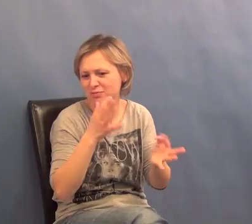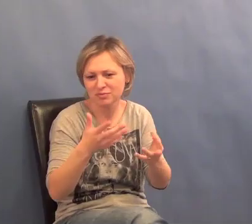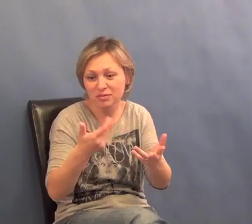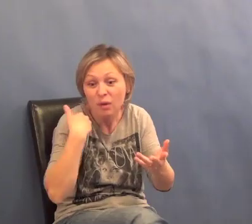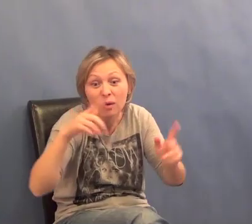Co?! Pogotowie było?!